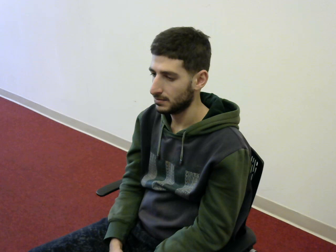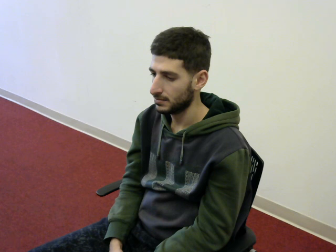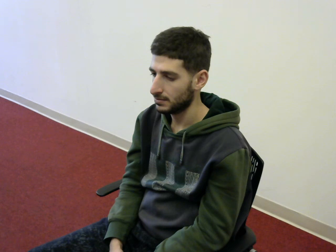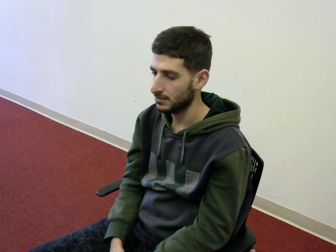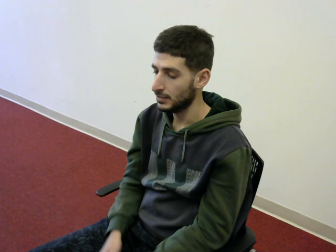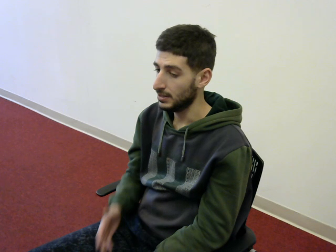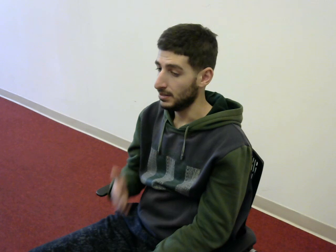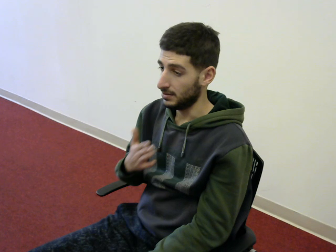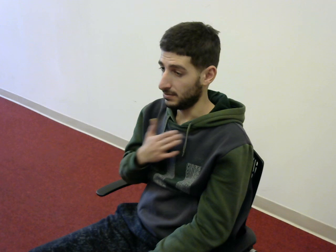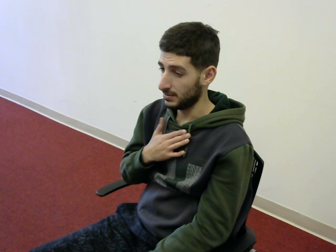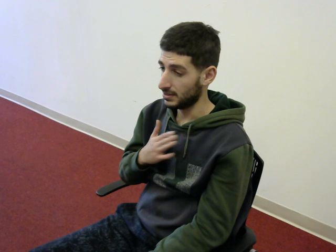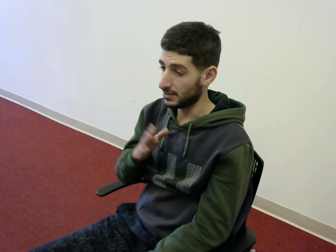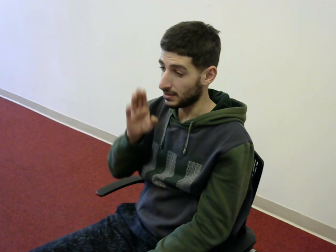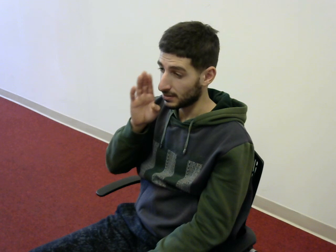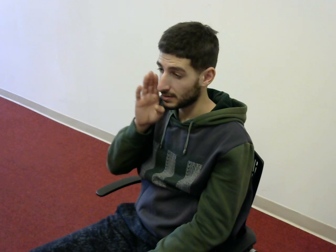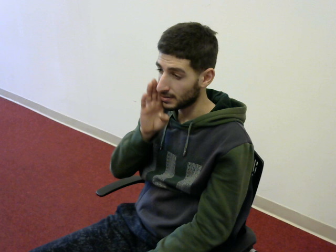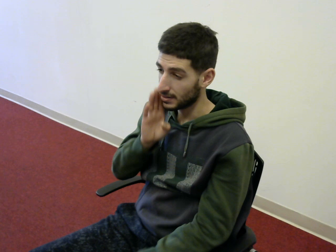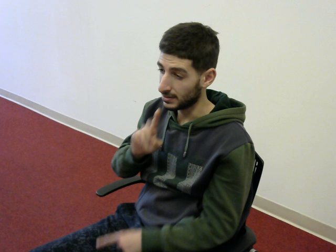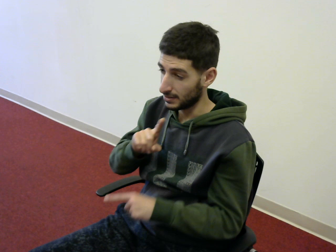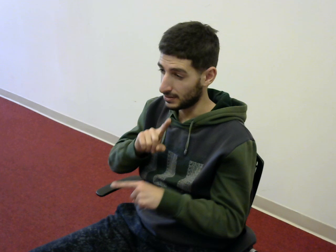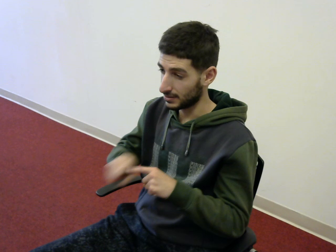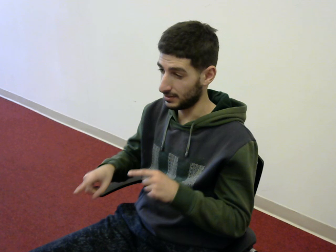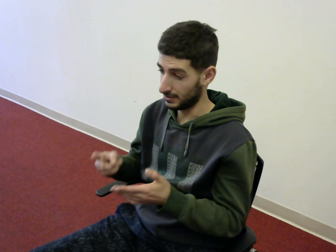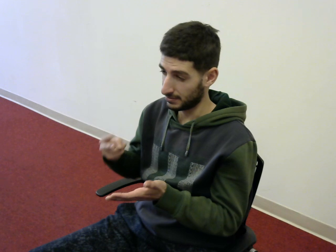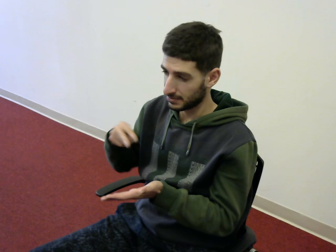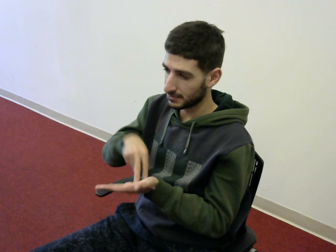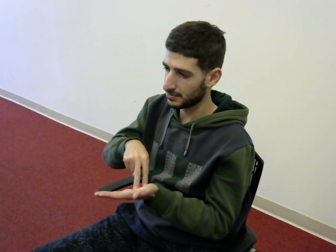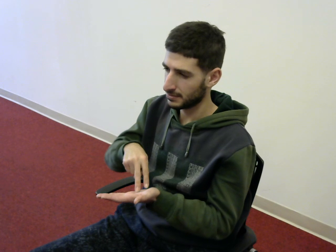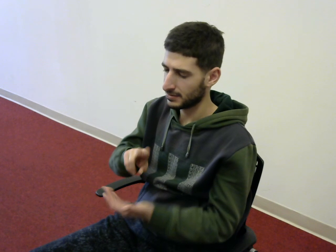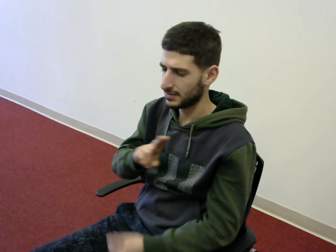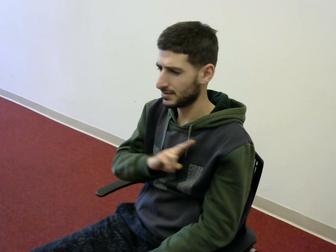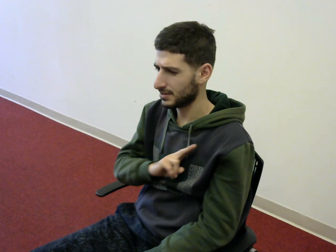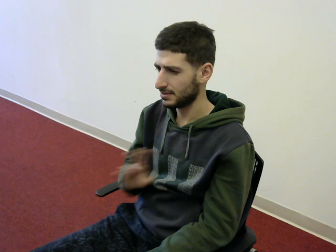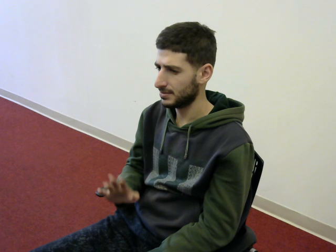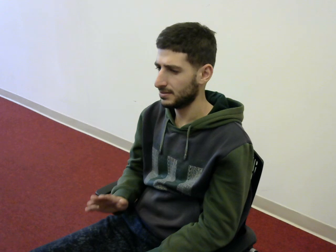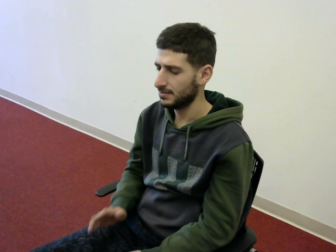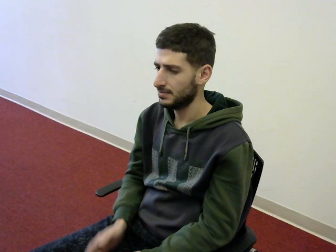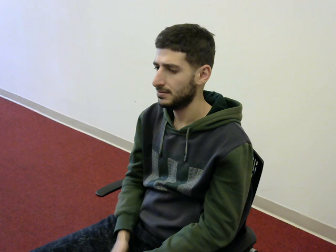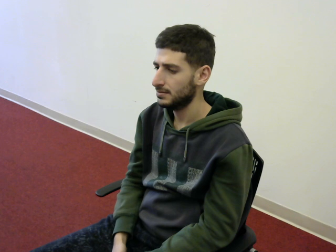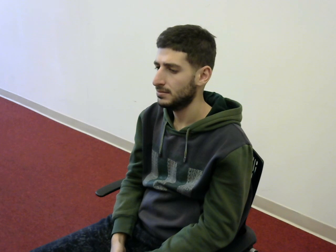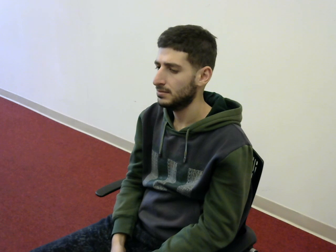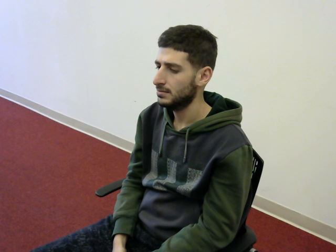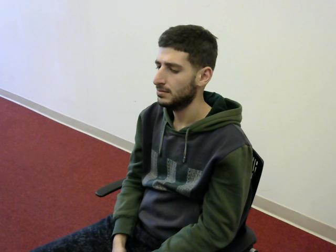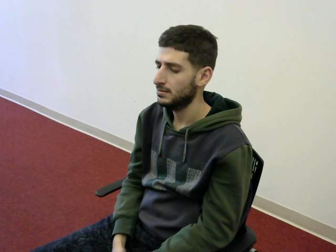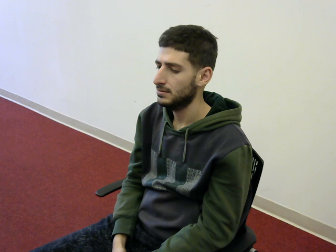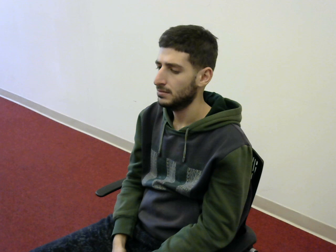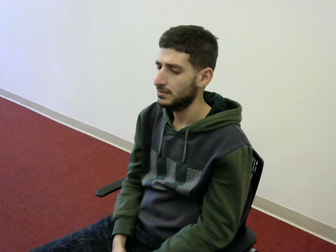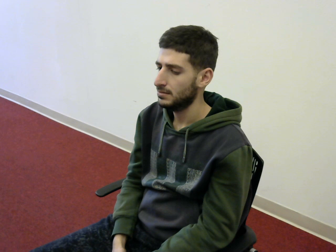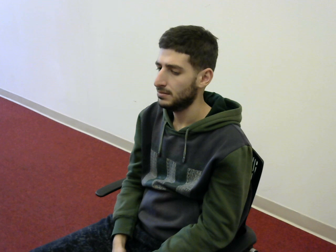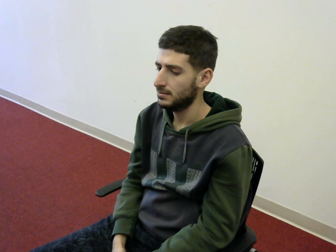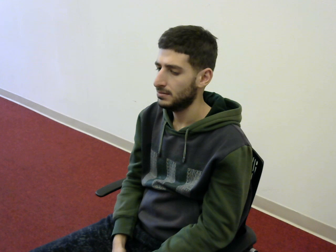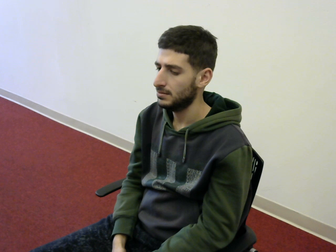Mən səhərlər tez durmağı sevmirəm